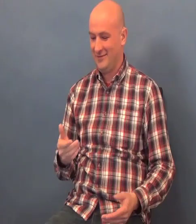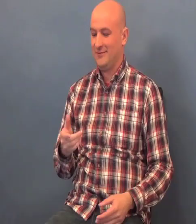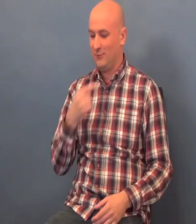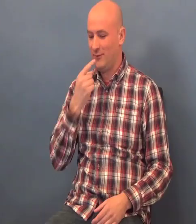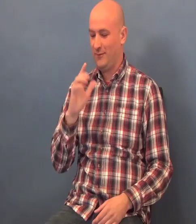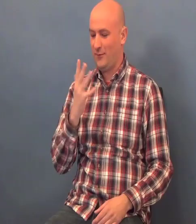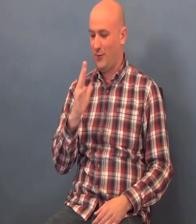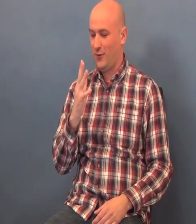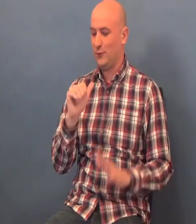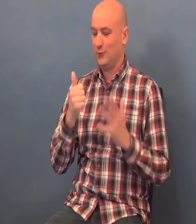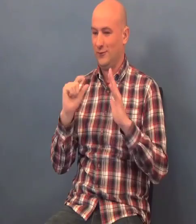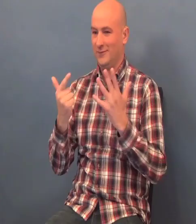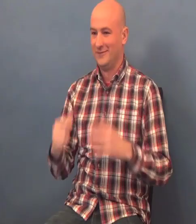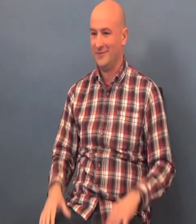Mówiłem - piąty, szósty i siódmy.